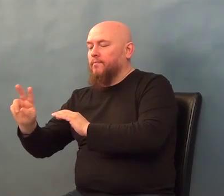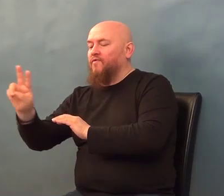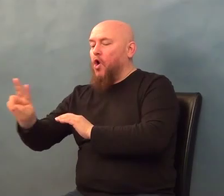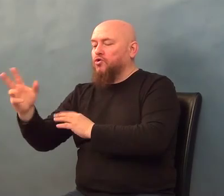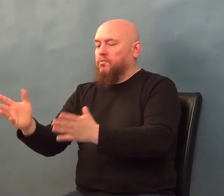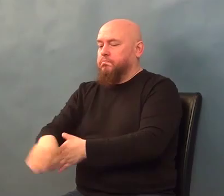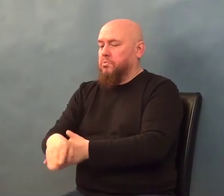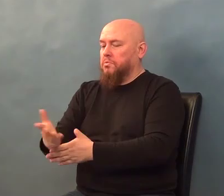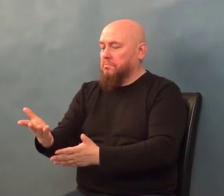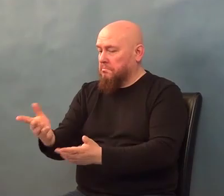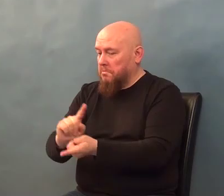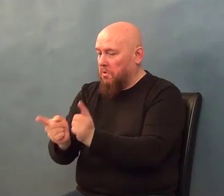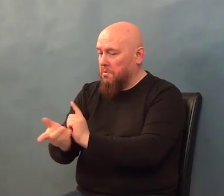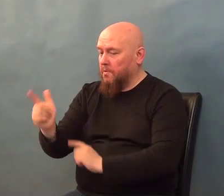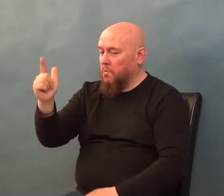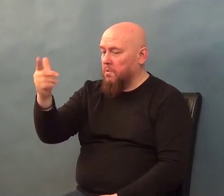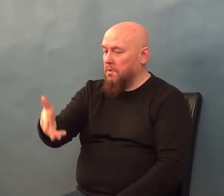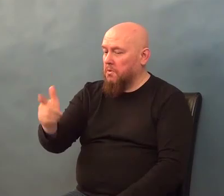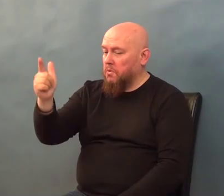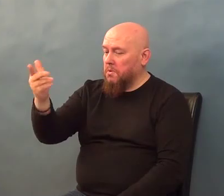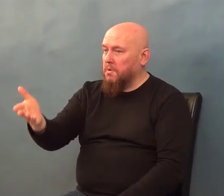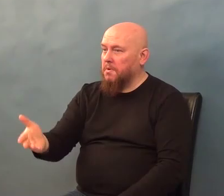Od czwartej przez dwie godziny mam pusto.